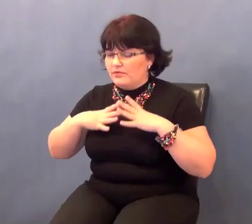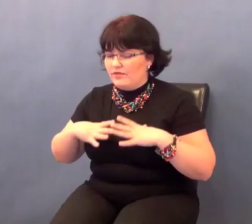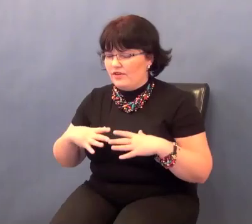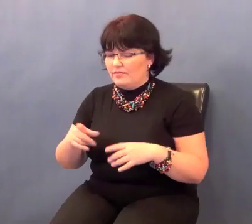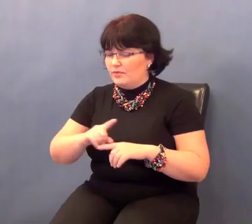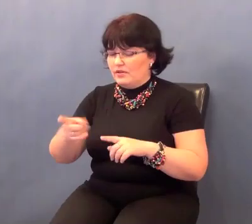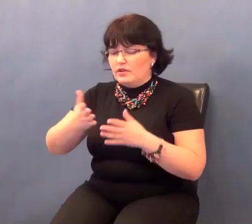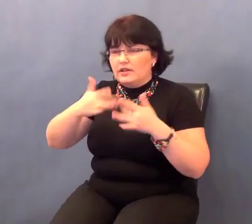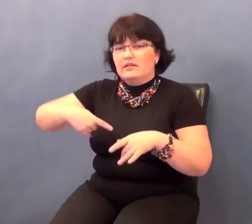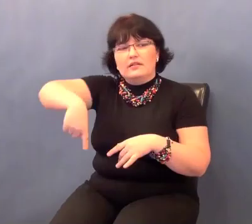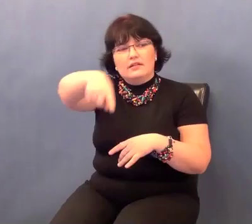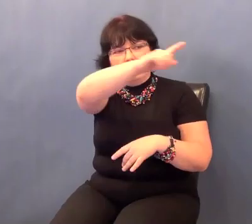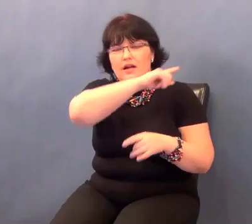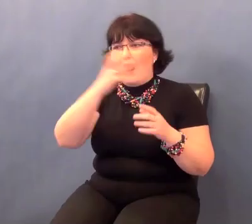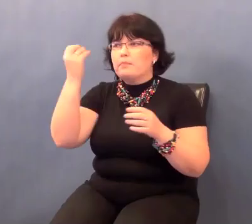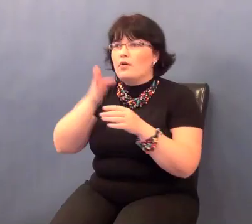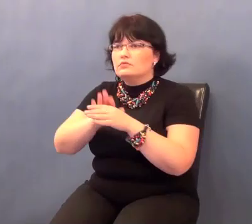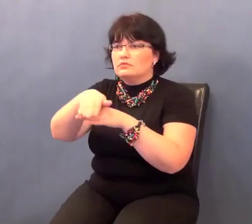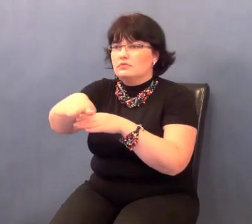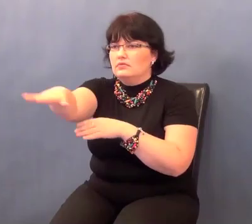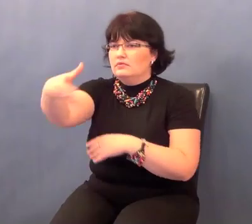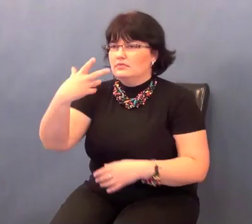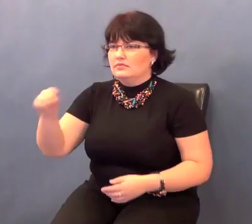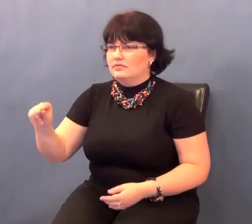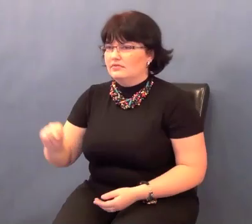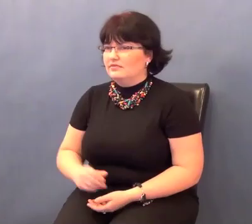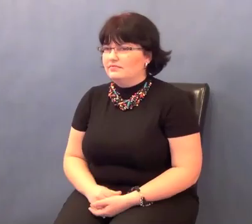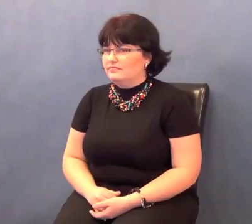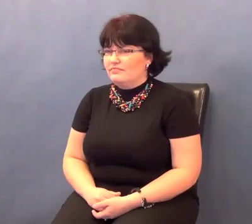Trzeba jechać w inną stronę, a nie torami, nie wolno.